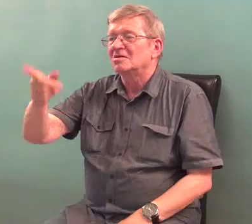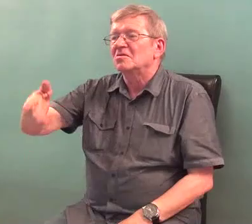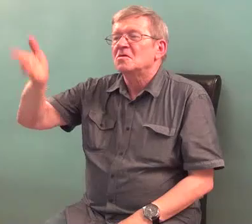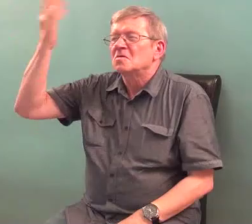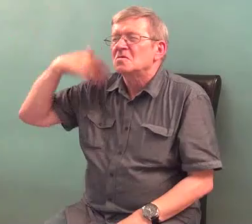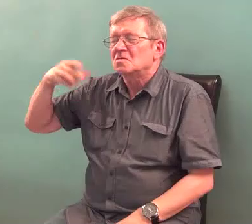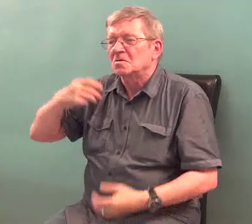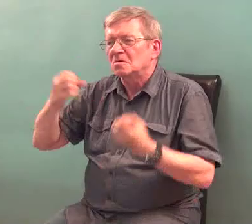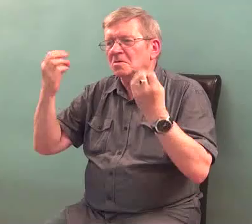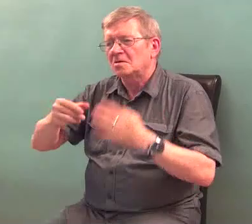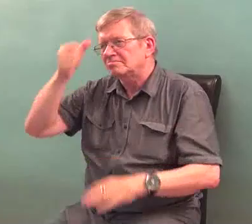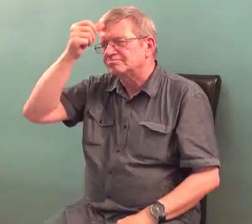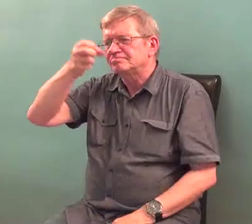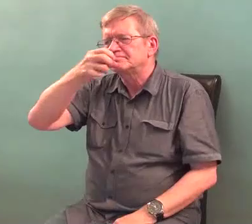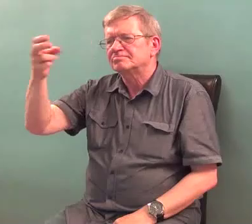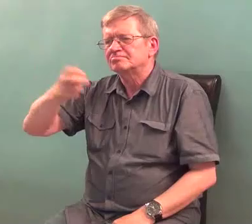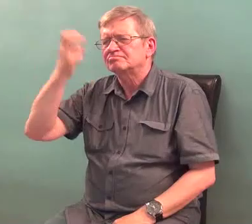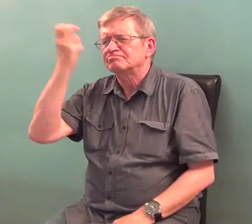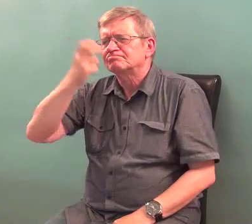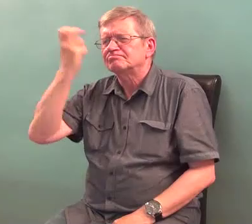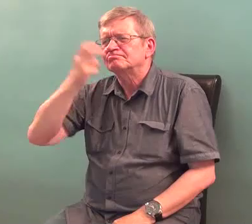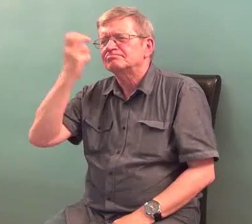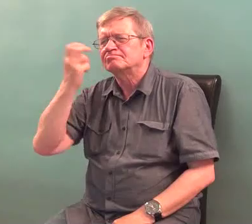Kiedyś chodziłem do kina na ciekawe filmy z napisami.